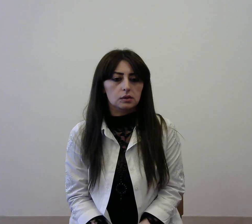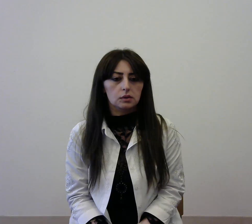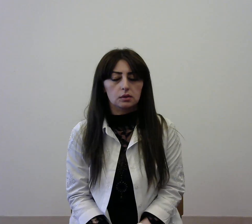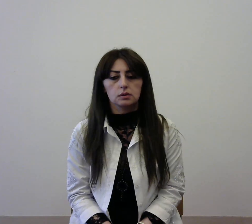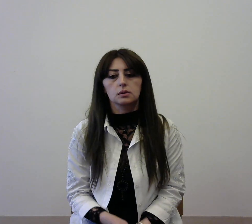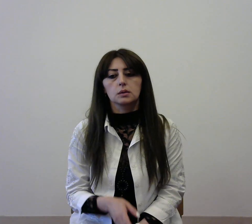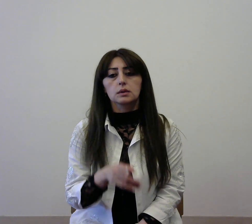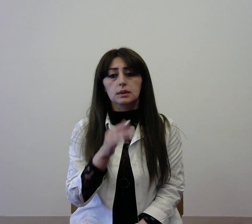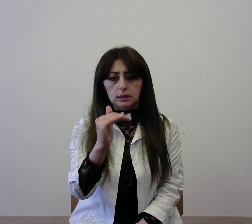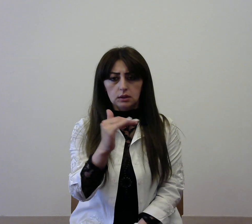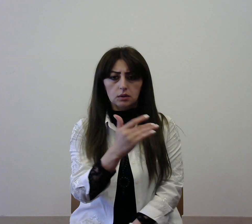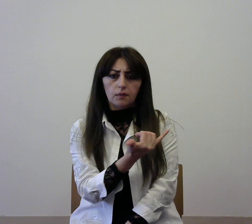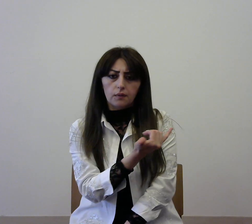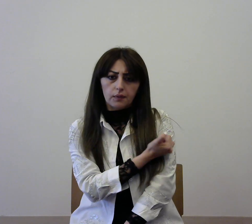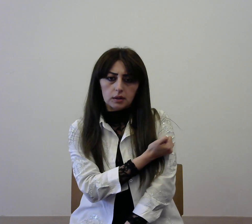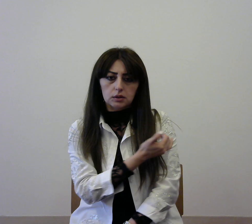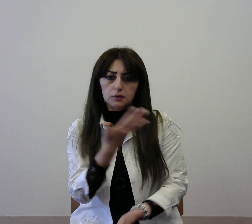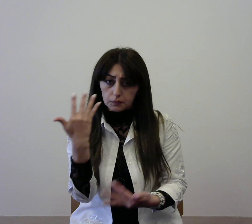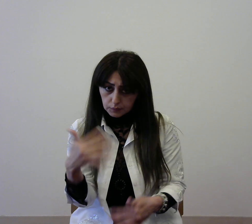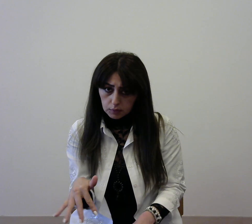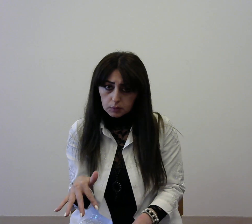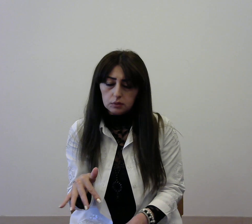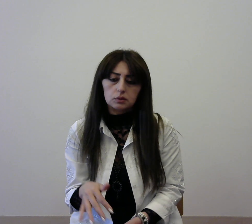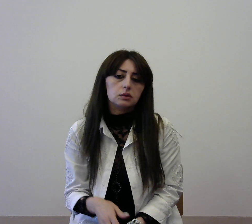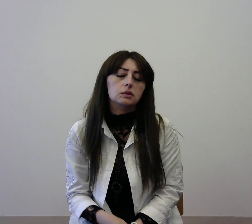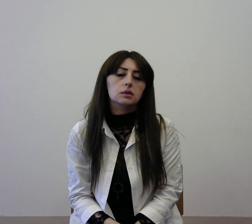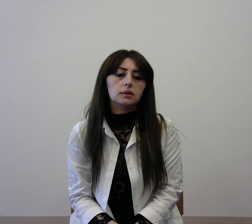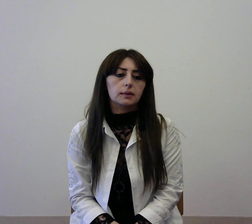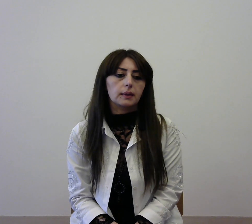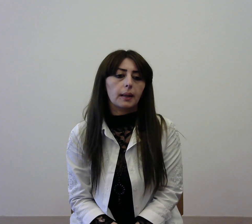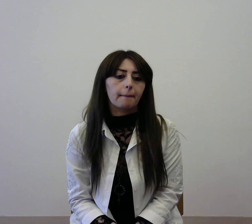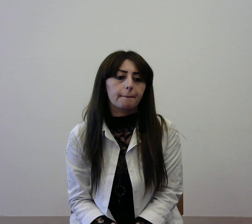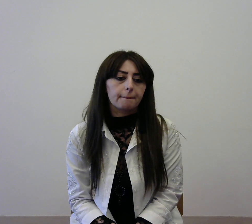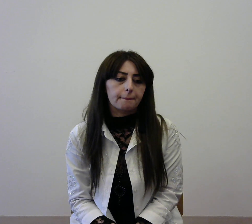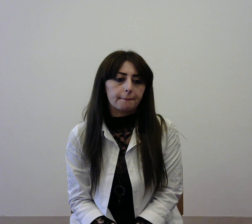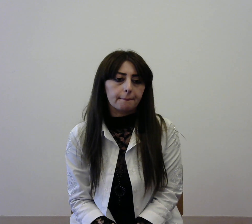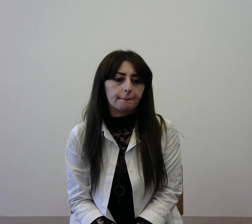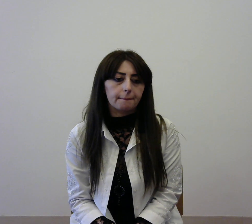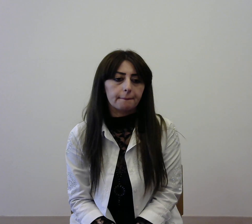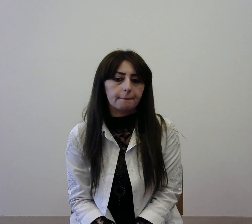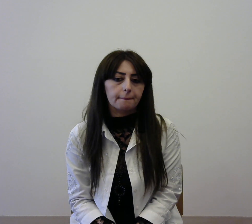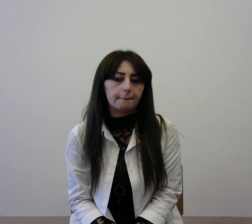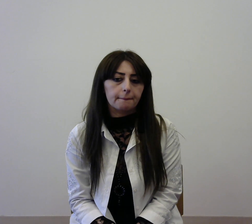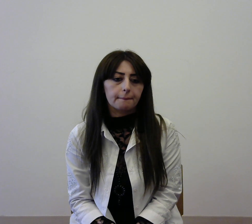Siz vaksin vurdurmusuzmu?